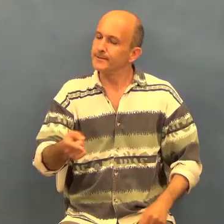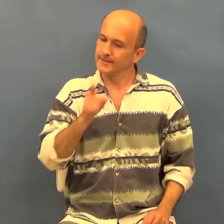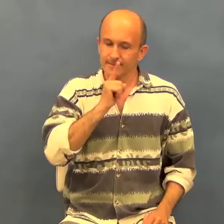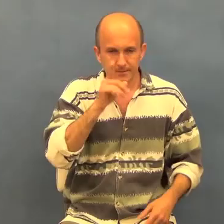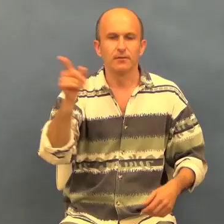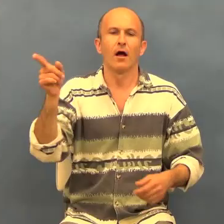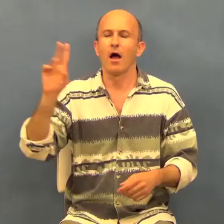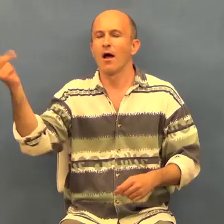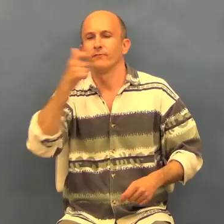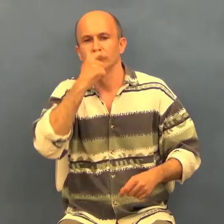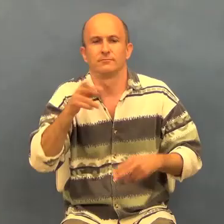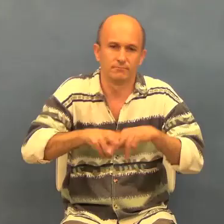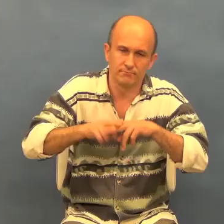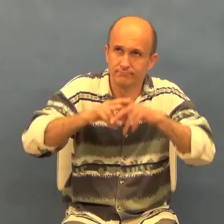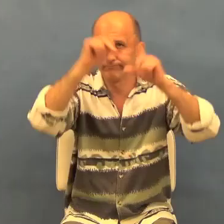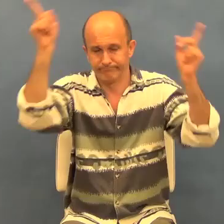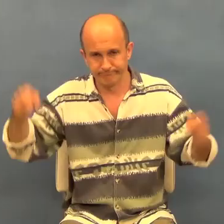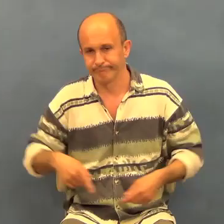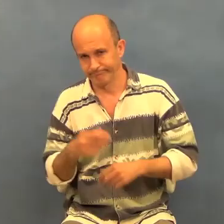A ten drugi, Charlie Chaplin naprawia okno.